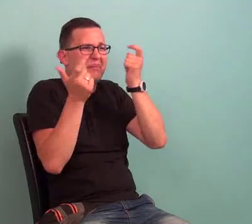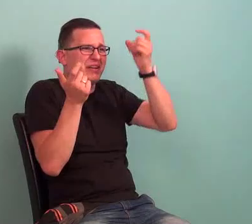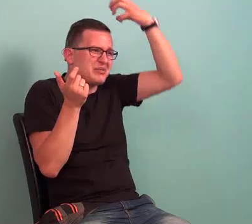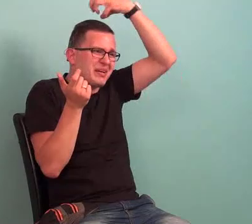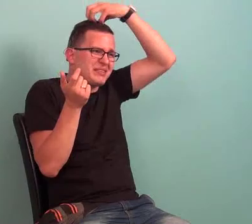Jabłko jest za małe.